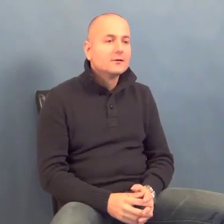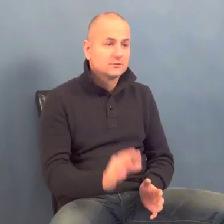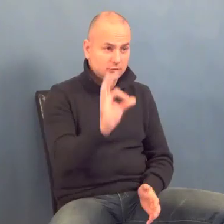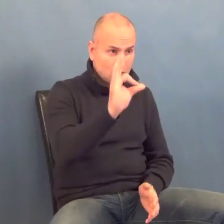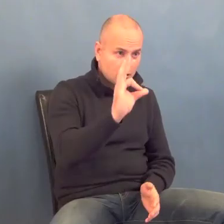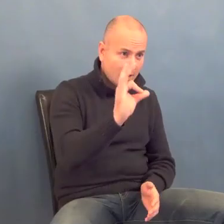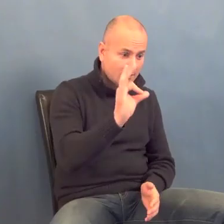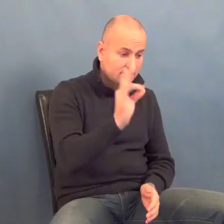W środę?